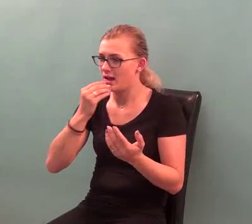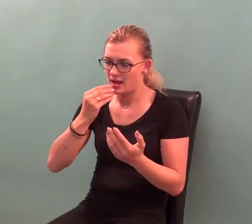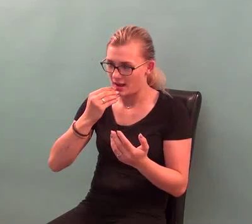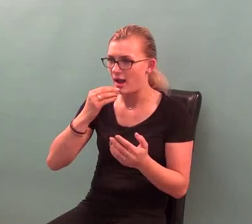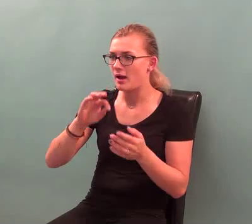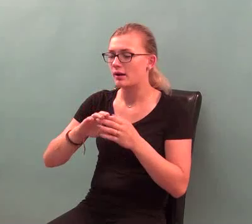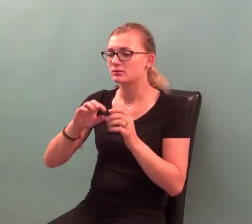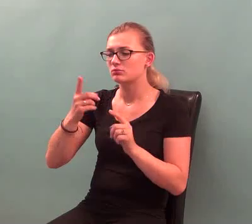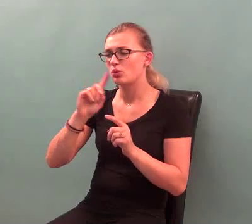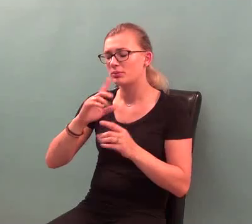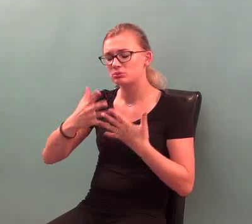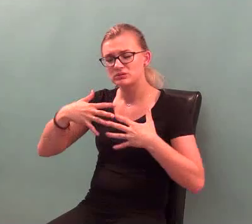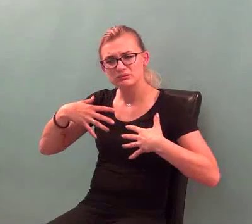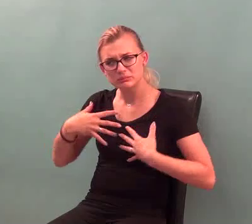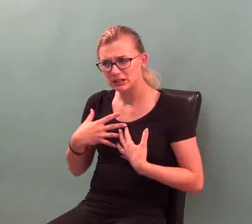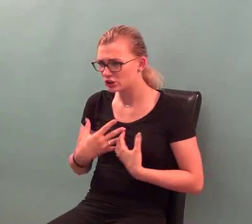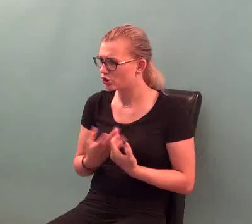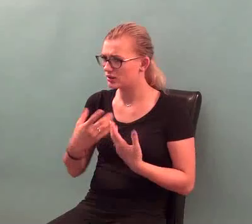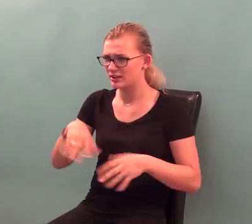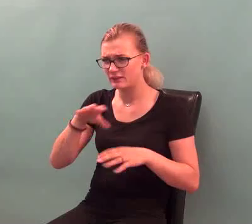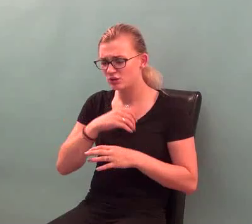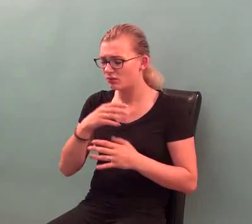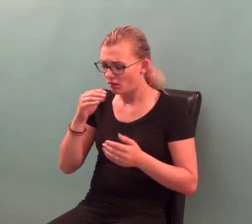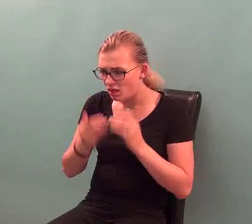W pewnym momencie jeden chłopak już jest zmęczony, nie wytrzyma więcej, jest śpiący.